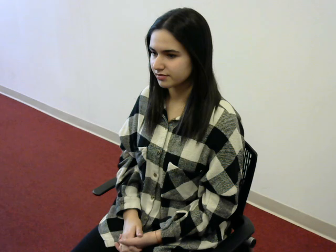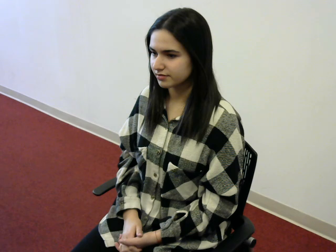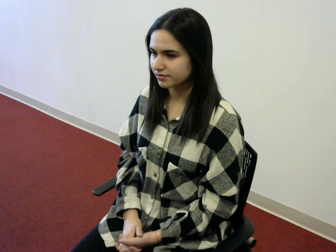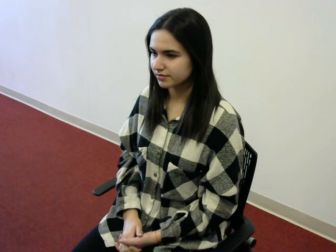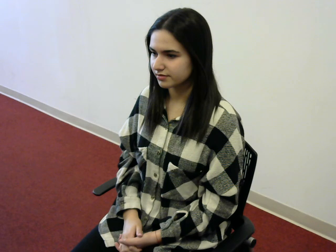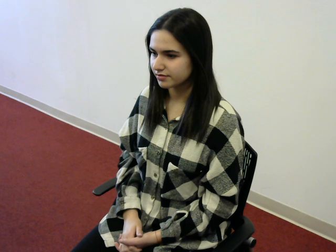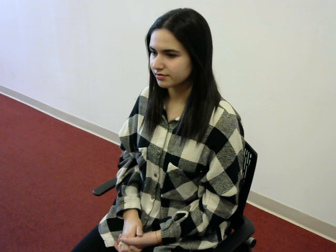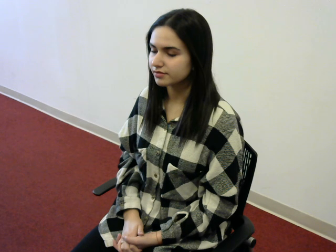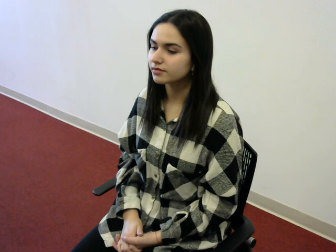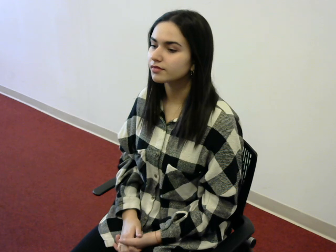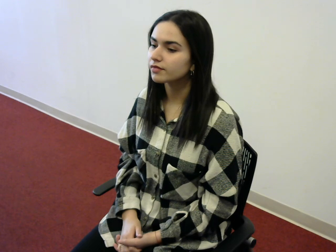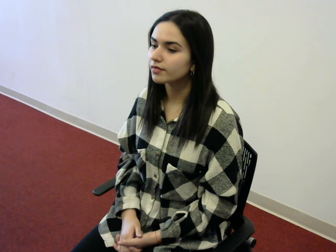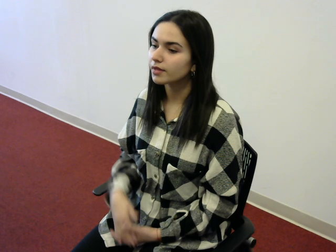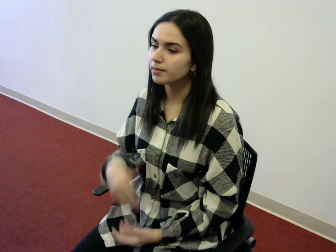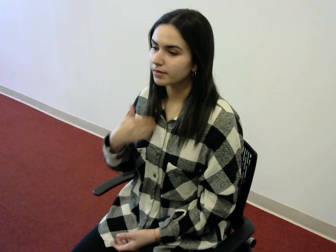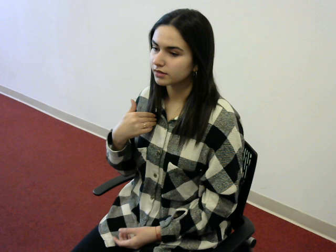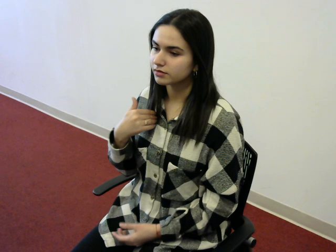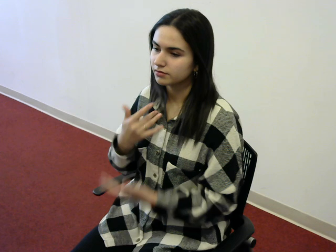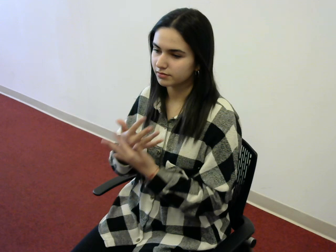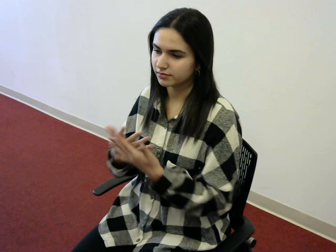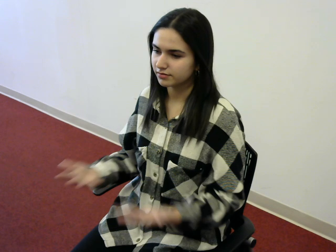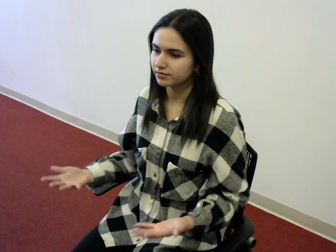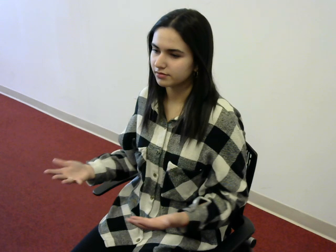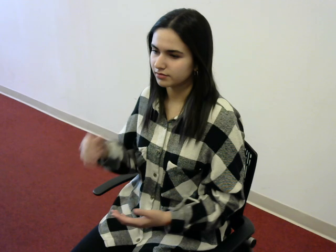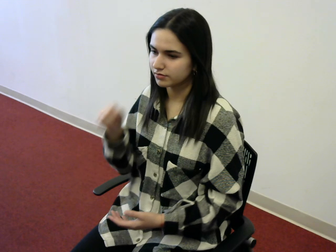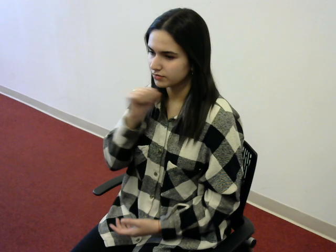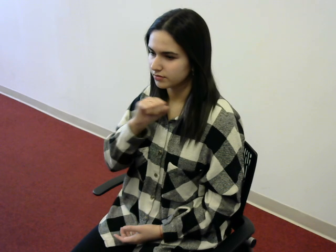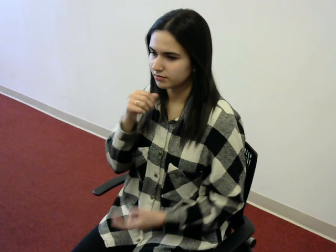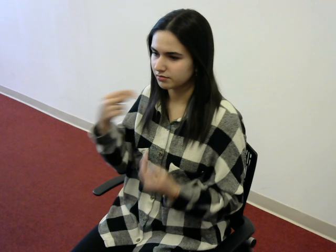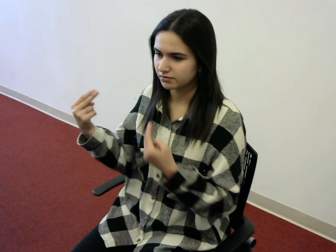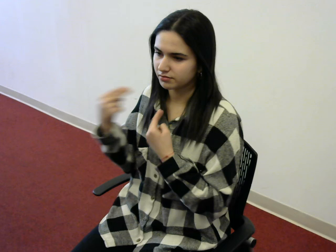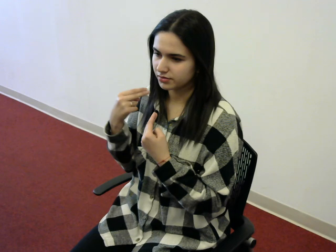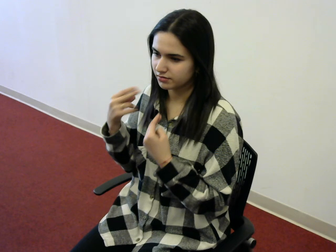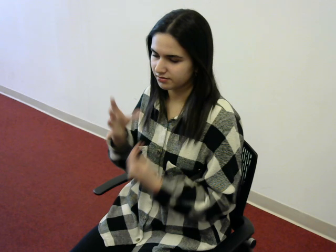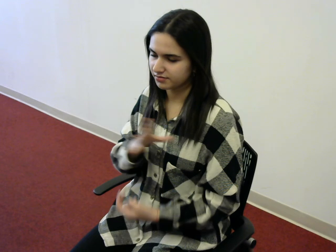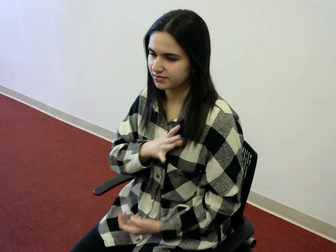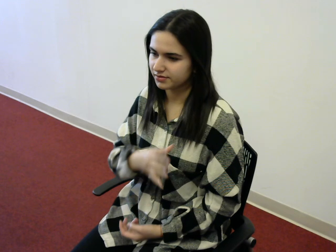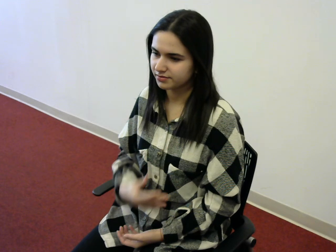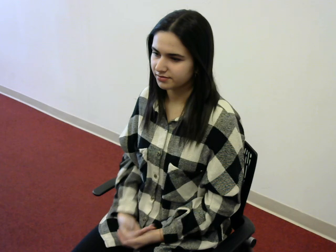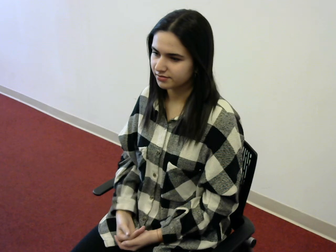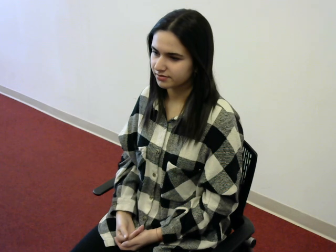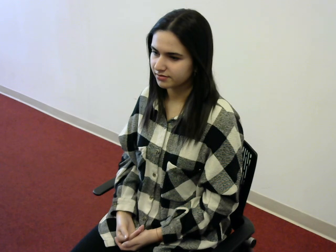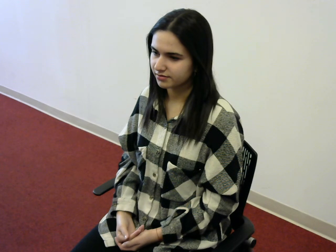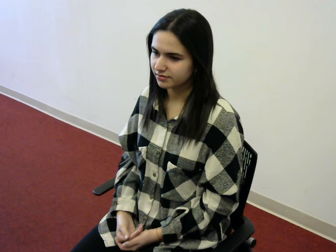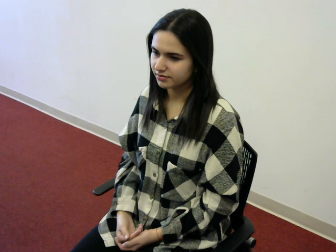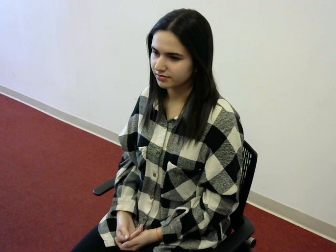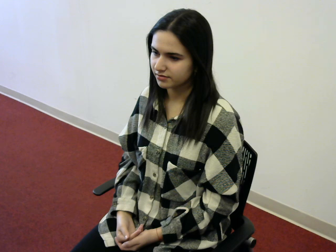Mənim əşyalarımı oğurlayıblar